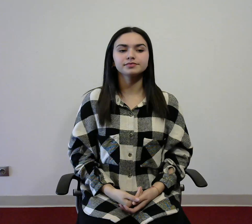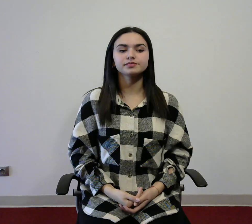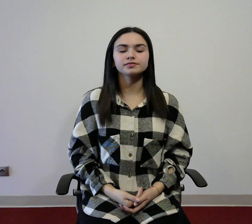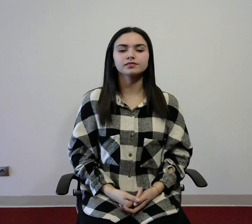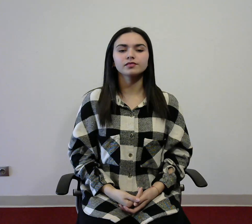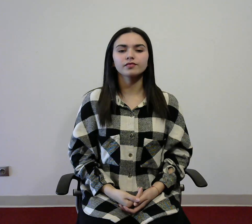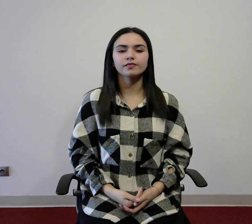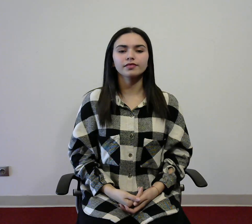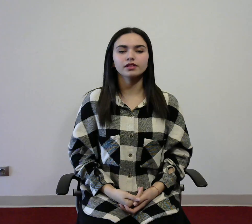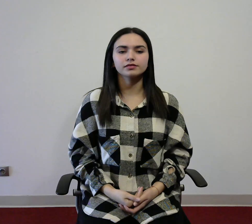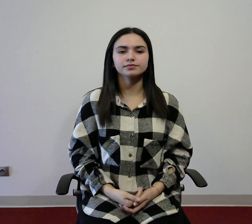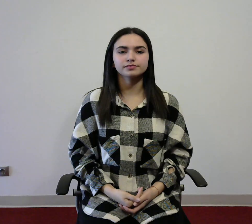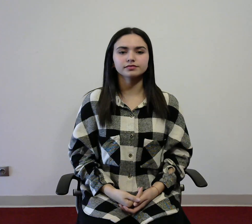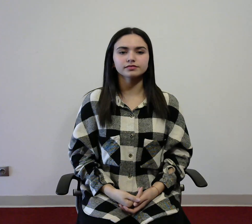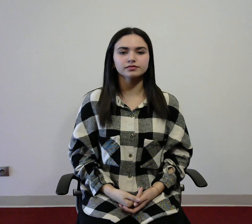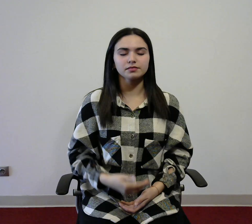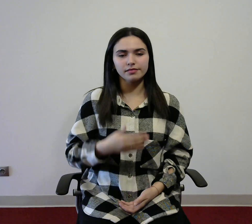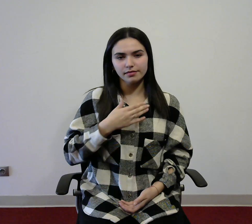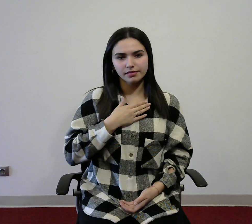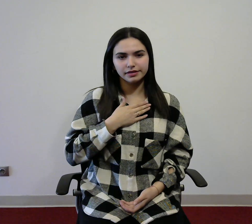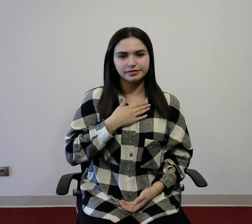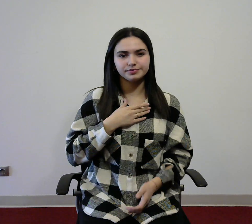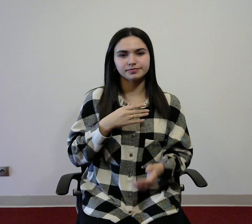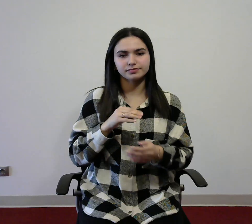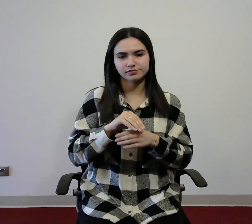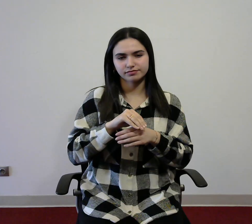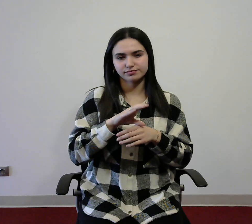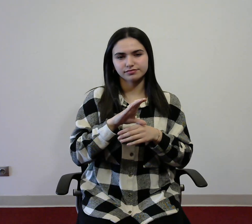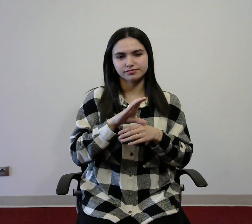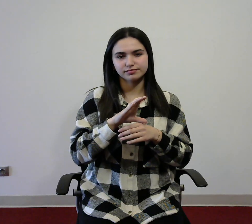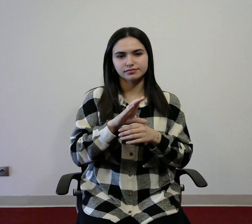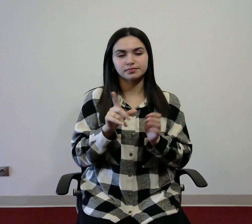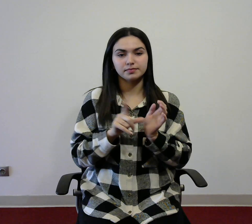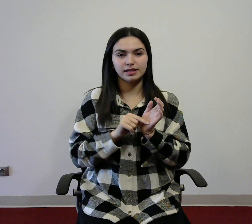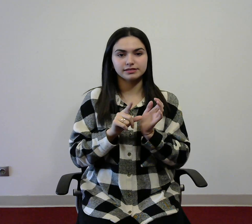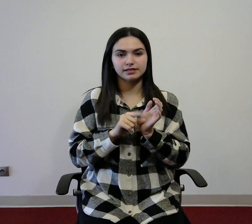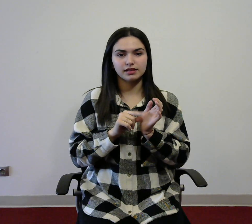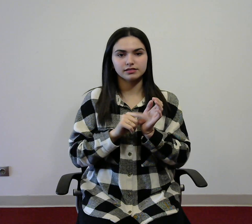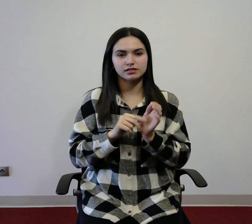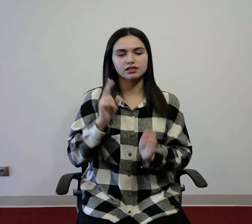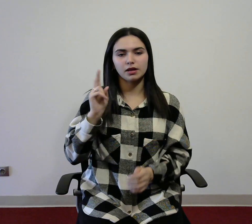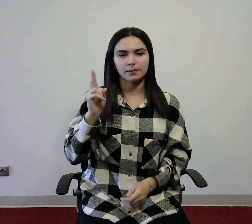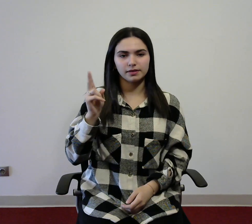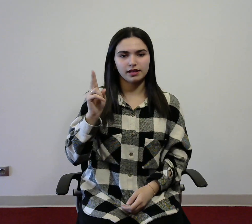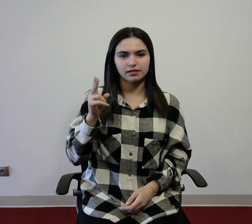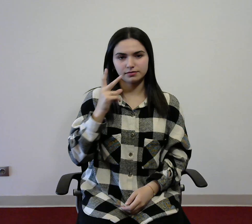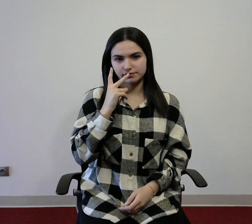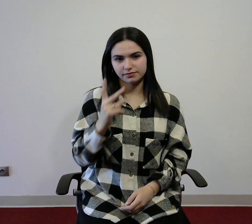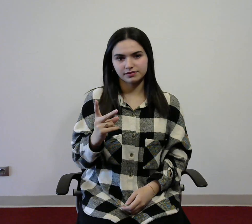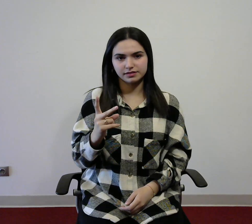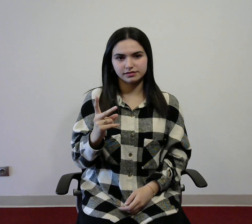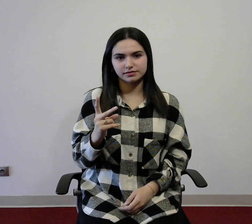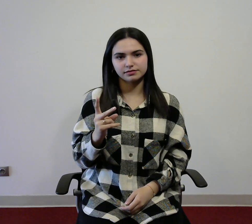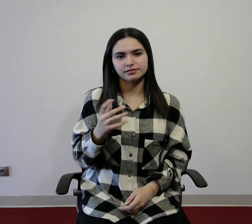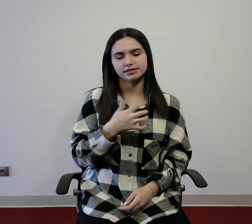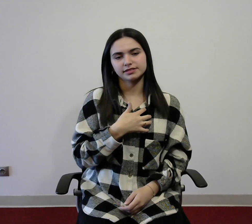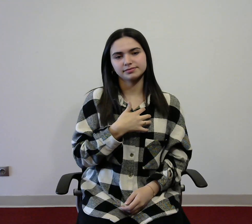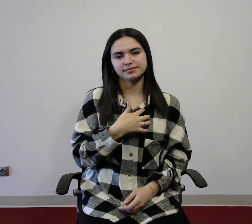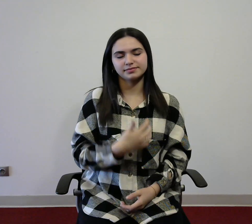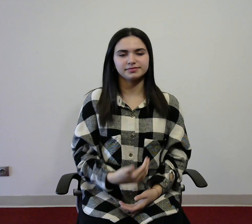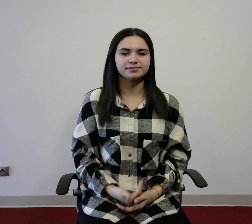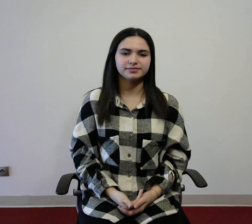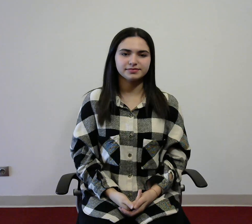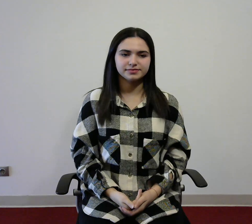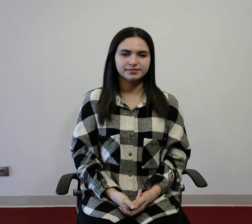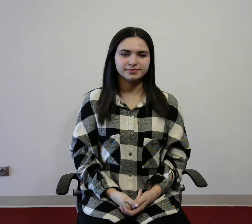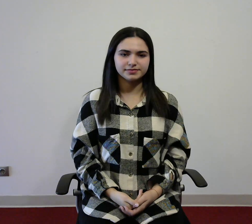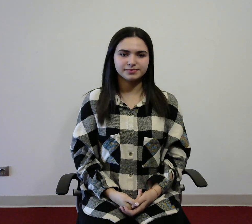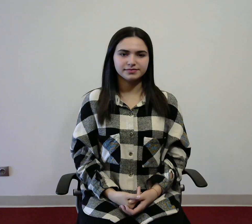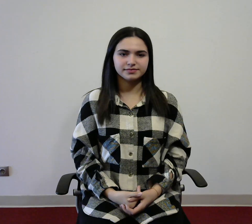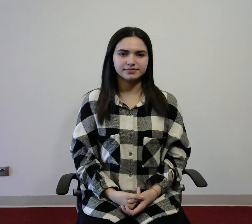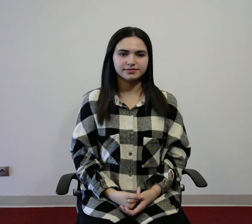Mən yığılmış pensiya kapitalıma baxmaq istəyirəm